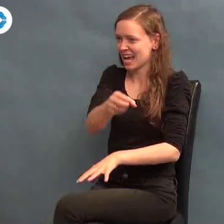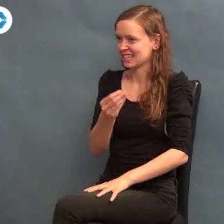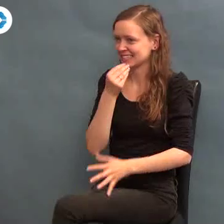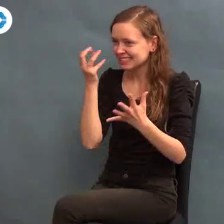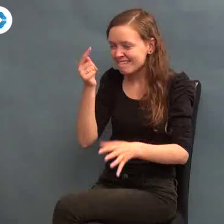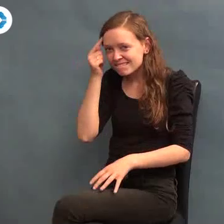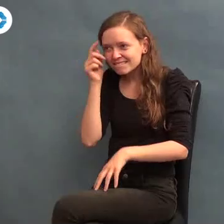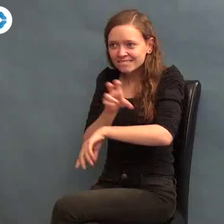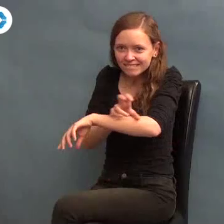Myślał i planował jak to zrobić.